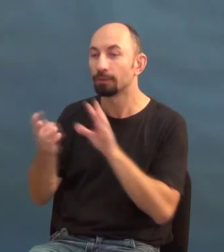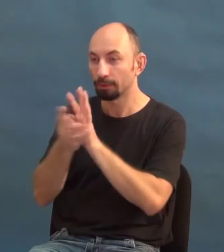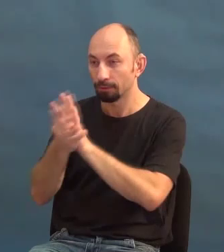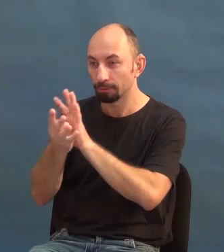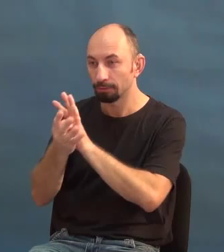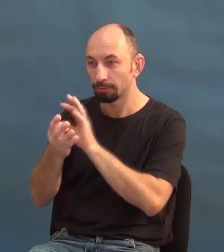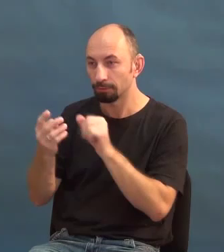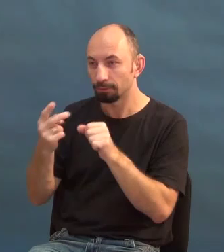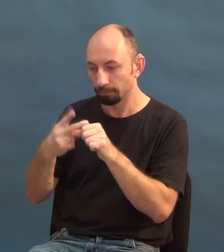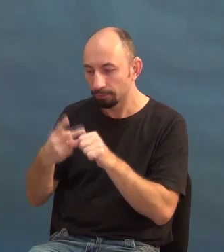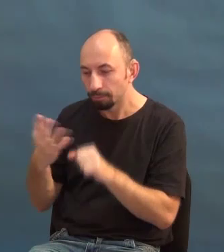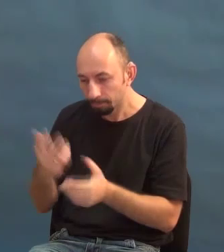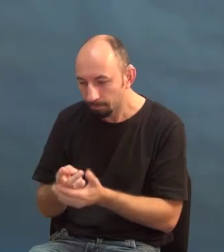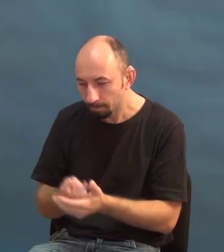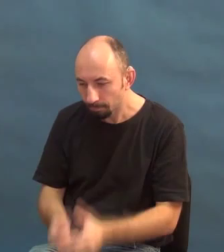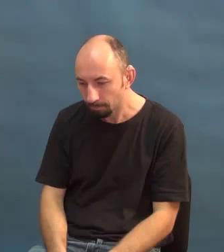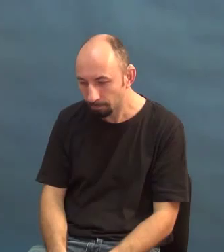Dziewiętnastego, dwudziestego lutego?